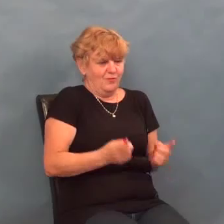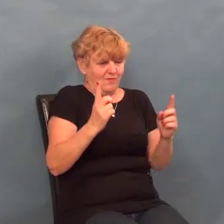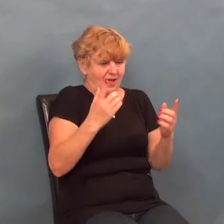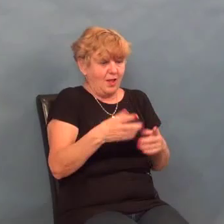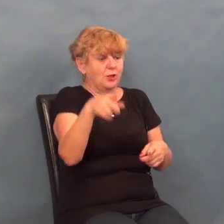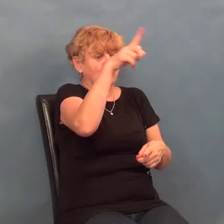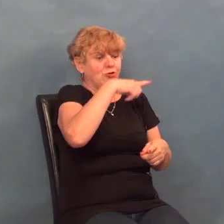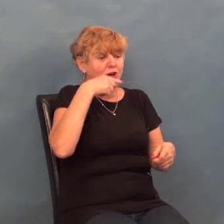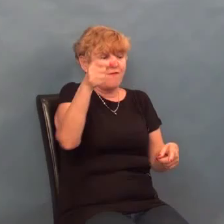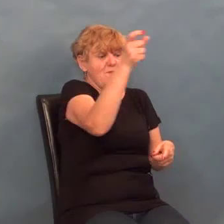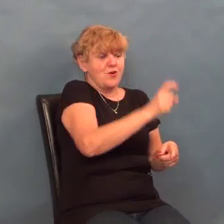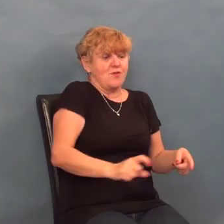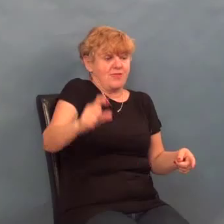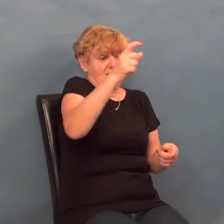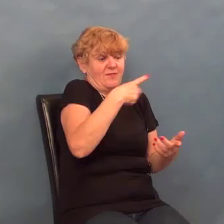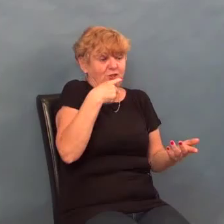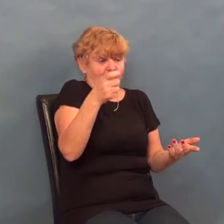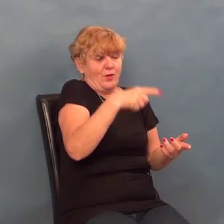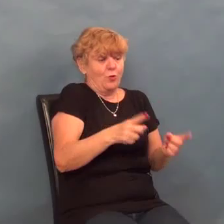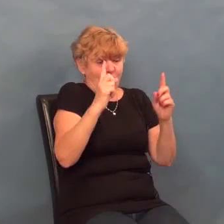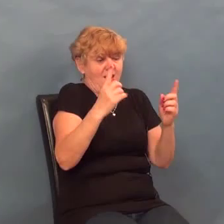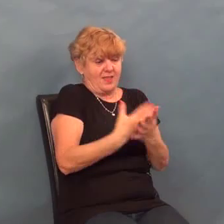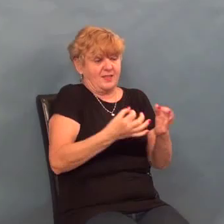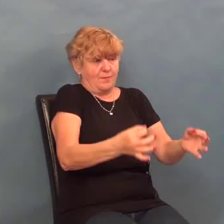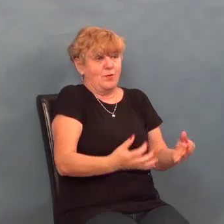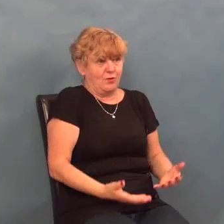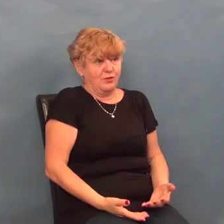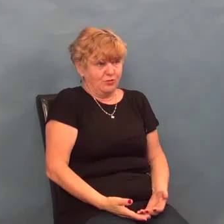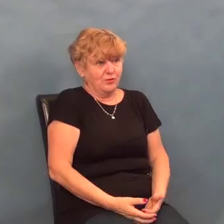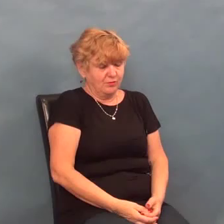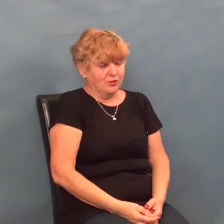Okrągły znak z czerwoną obwódką dookoła. To znaczy, że trzeba uważać na samochód.